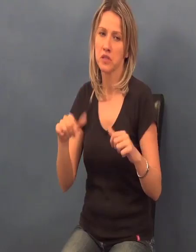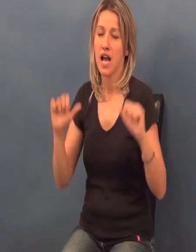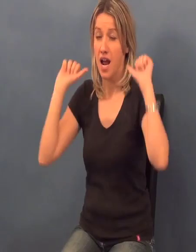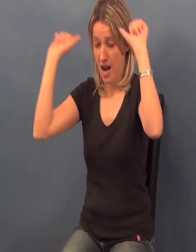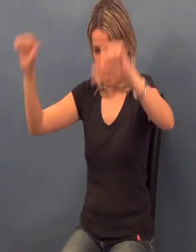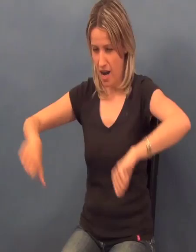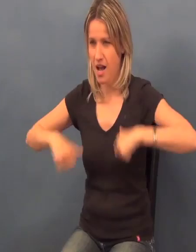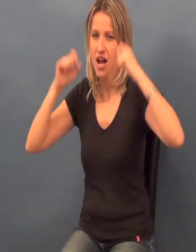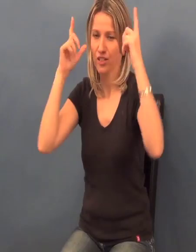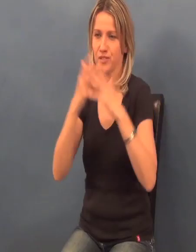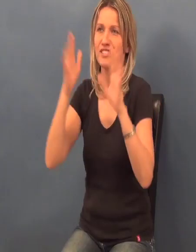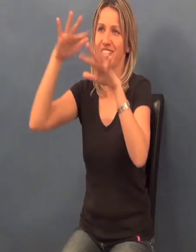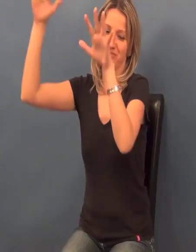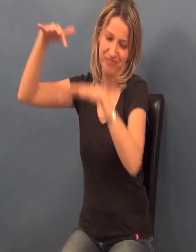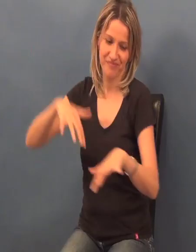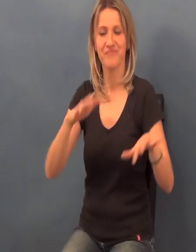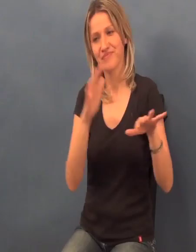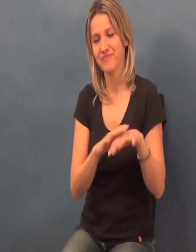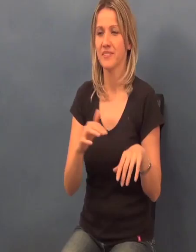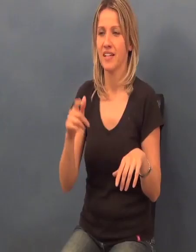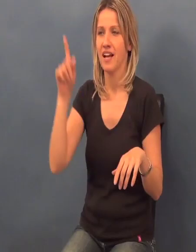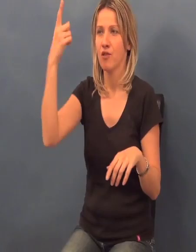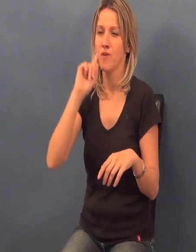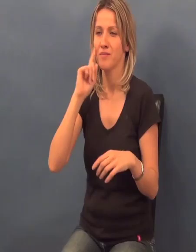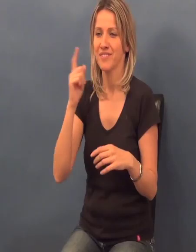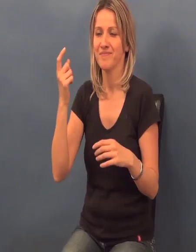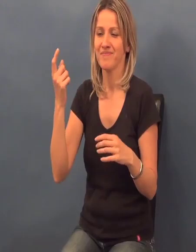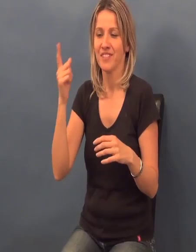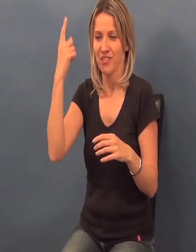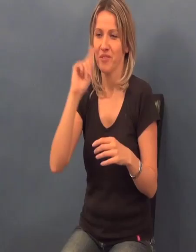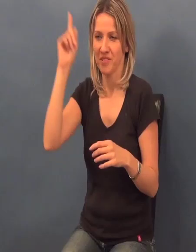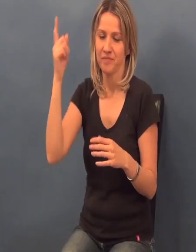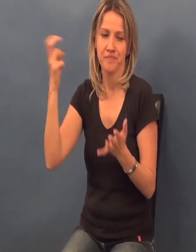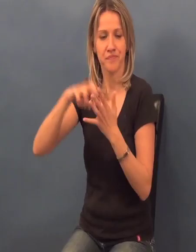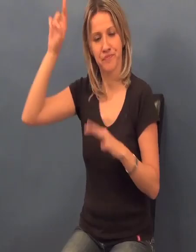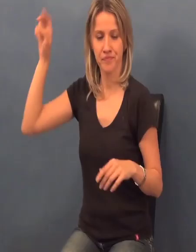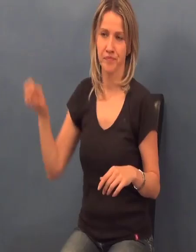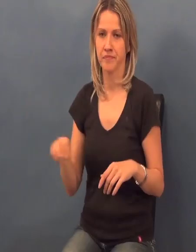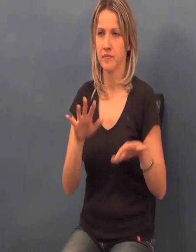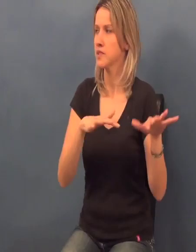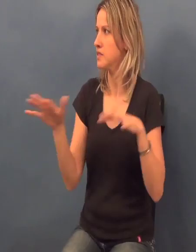Jest rano, wszyscy idą na dół. Ten mężczyzna, który wczoraj poszedł wcześniej spać wstał, zszedł na dół. Wszyscy mu się przypatrują.